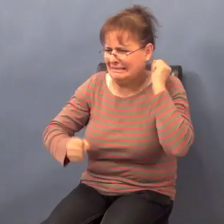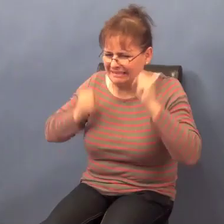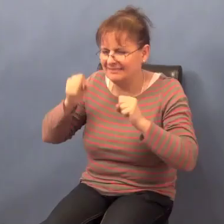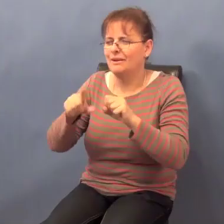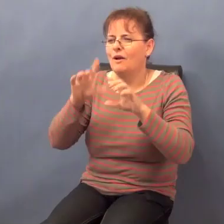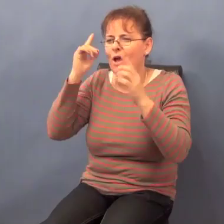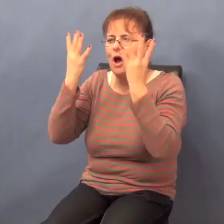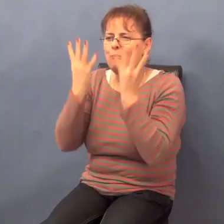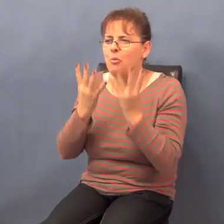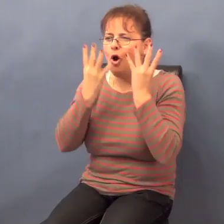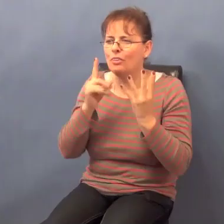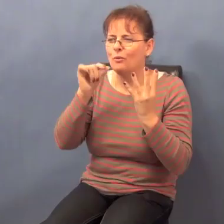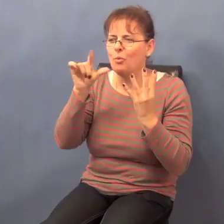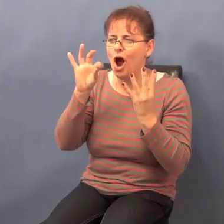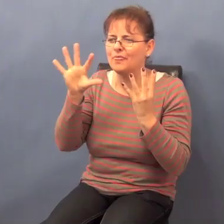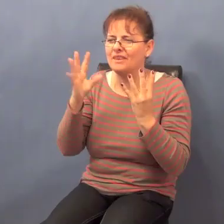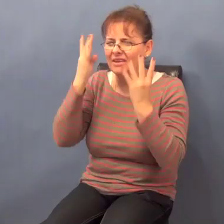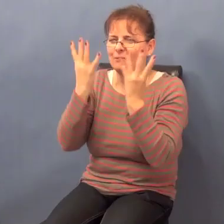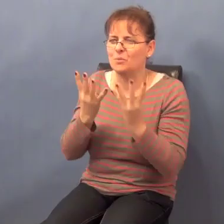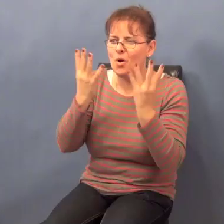Chłopiec biega, a płot, wiesz, płot...